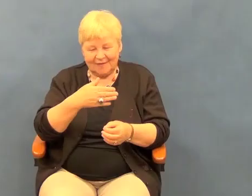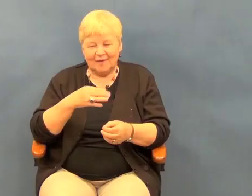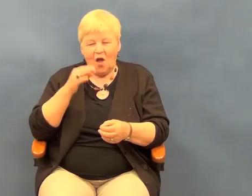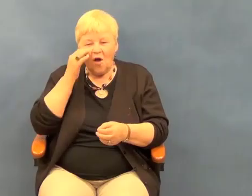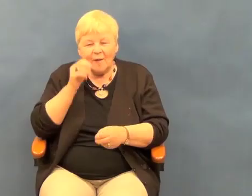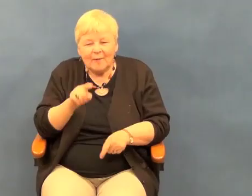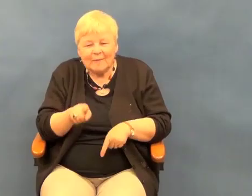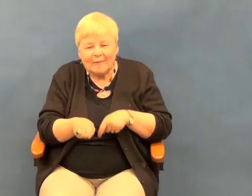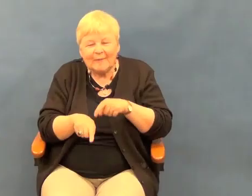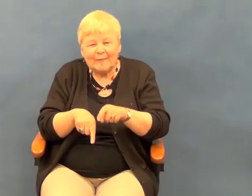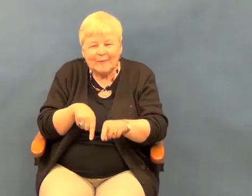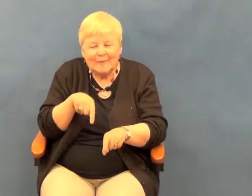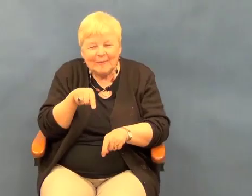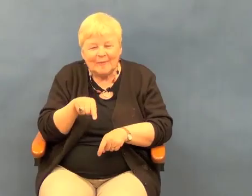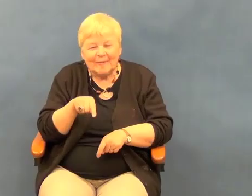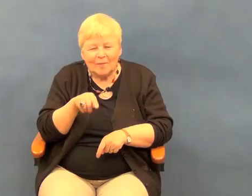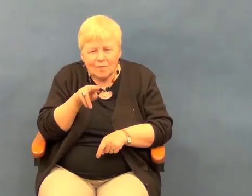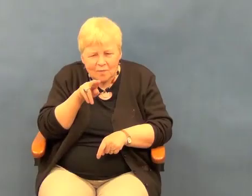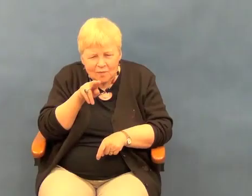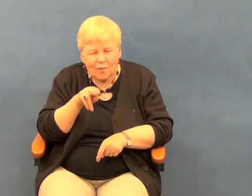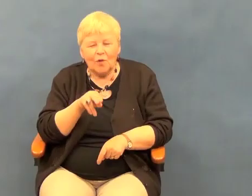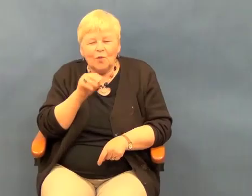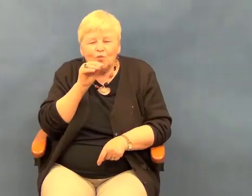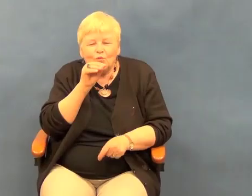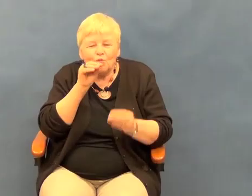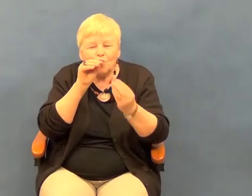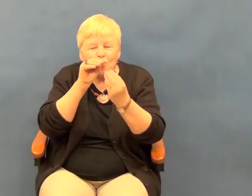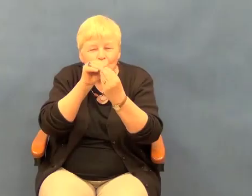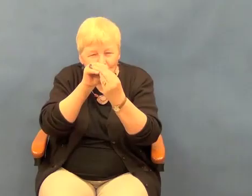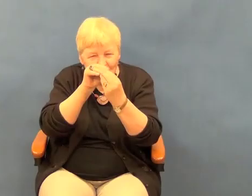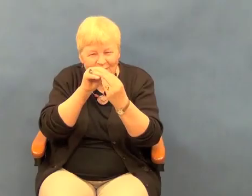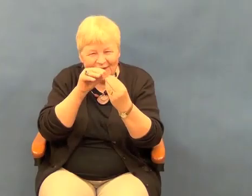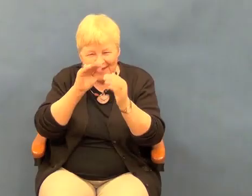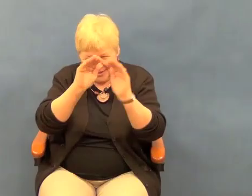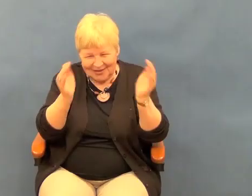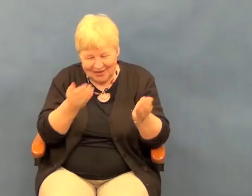Chodzący kot, zobaczył akwarium i zbliżył się do niego.